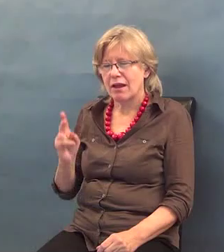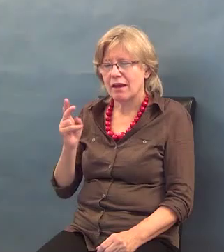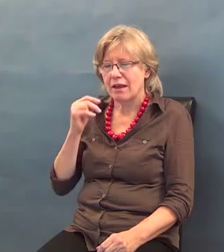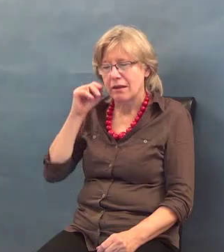Po drugie.